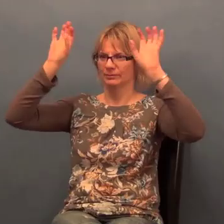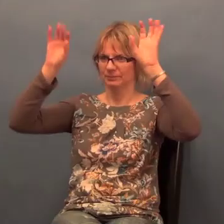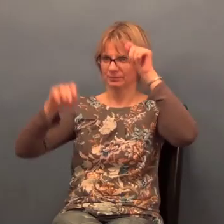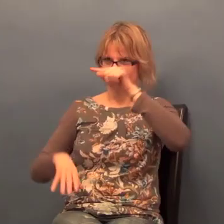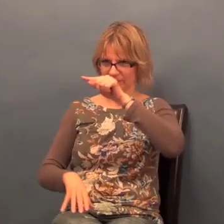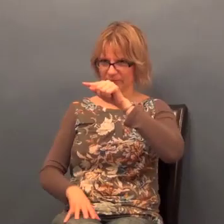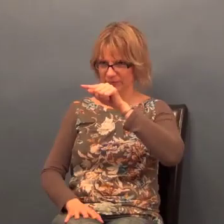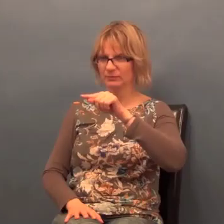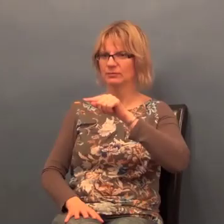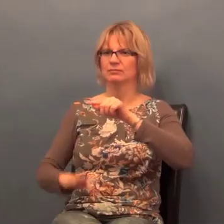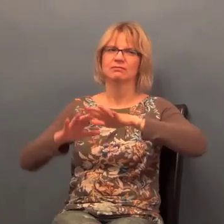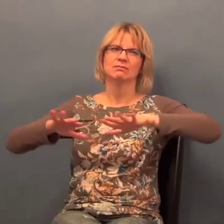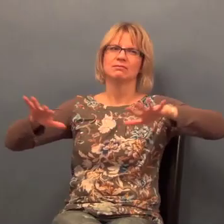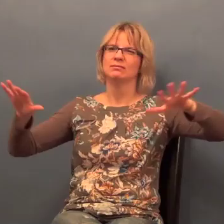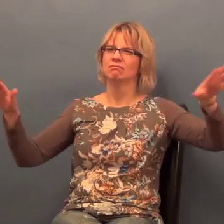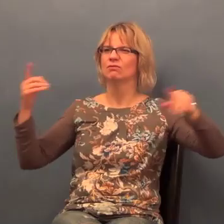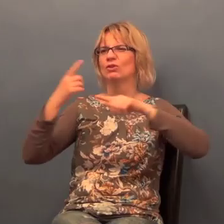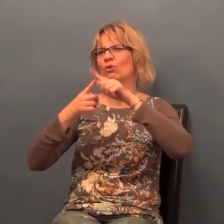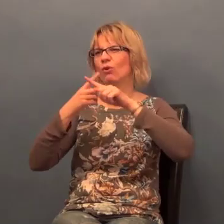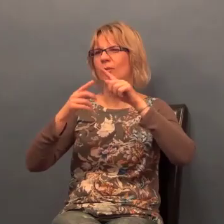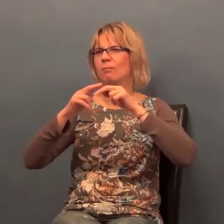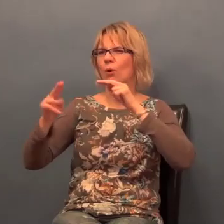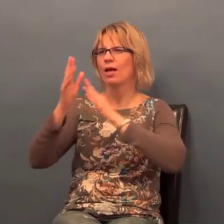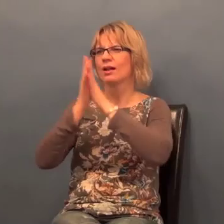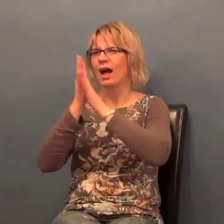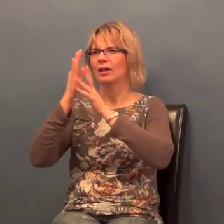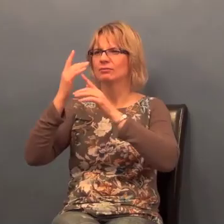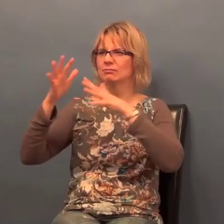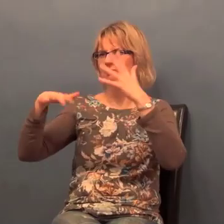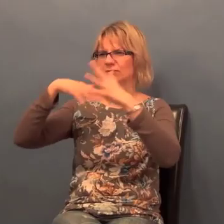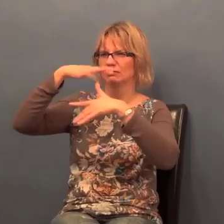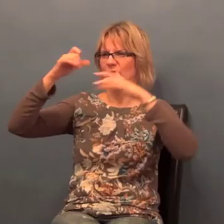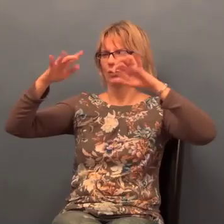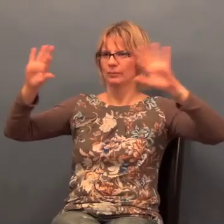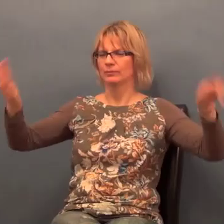Trochę gruszek leży też na ziemi.